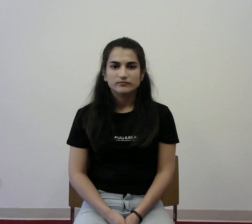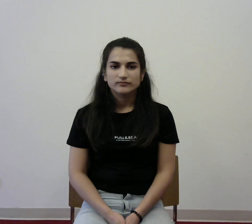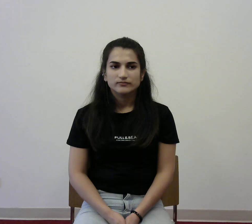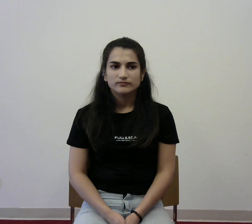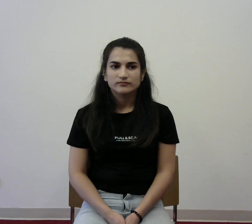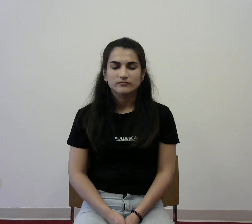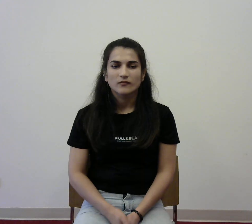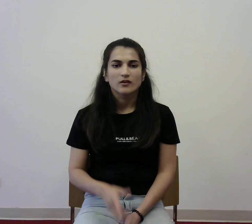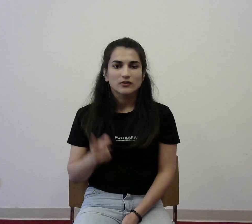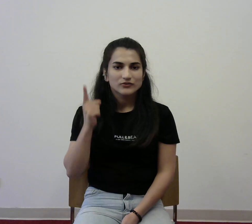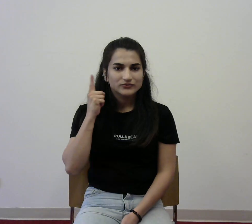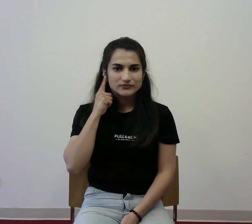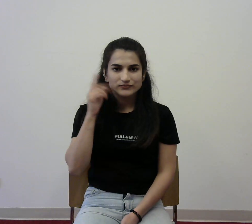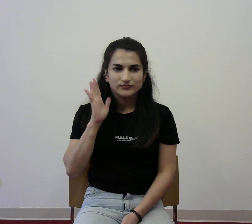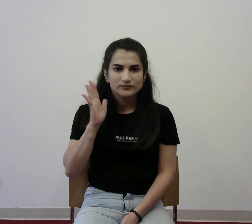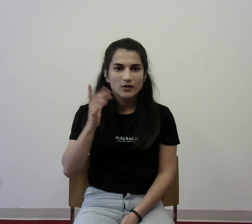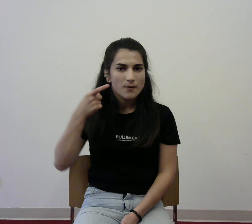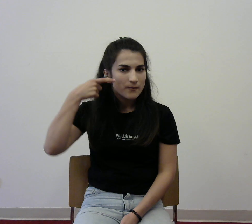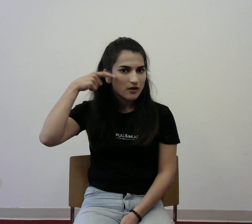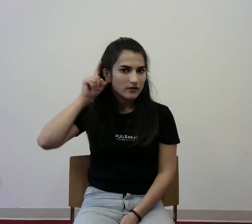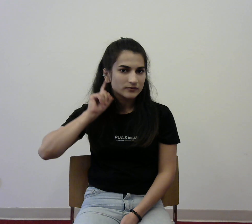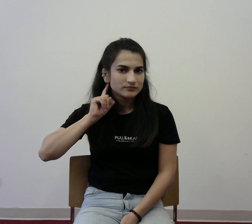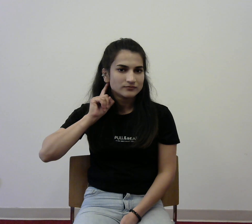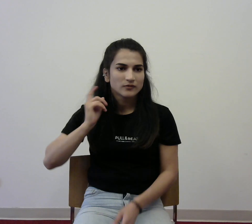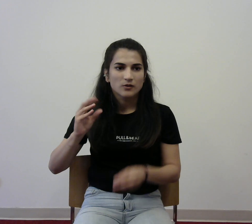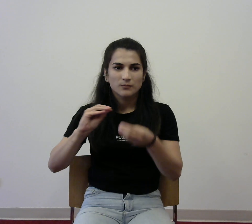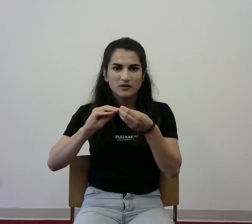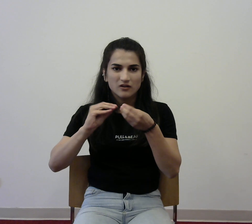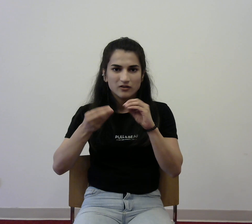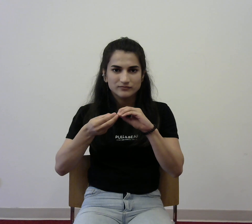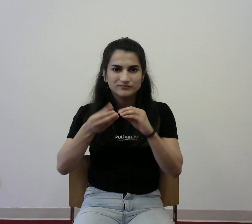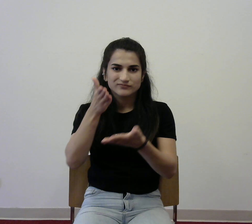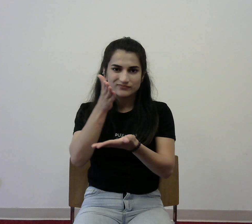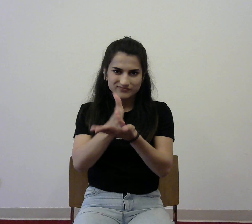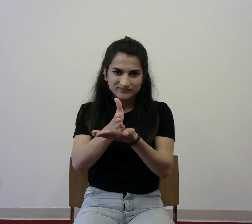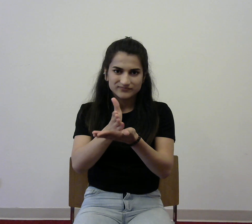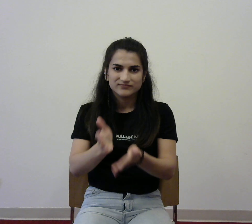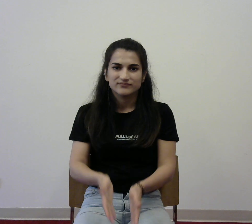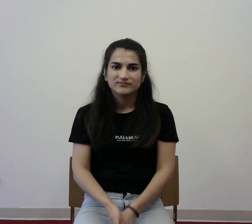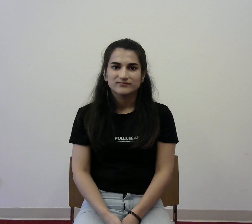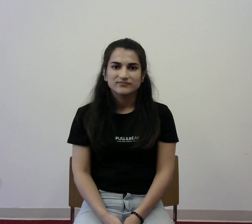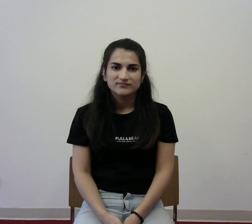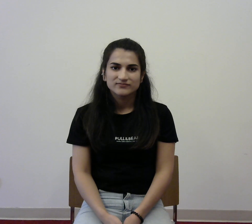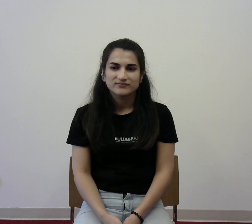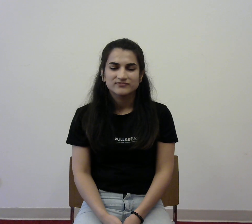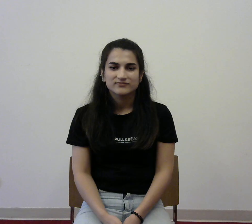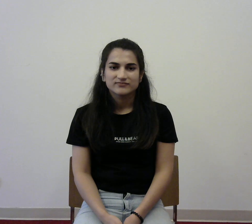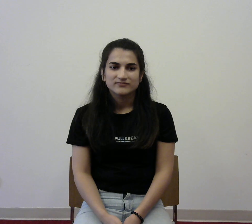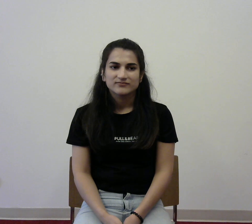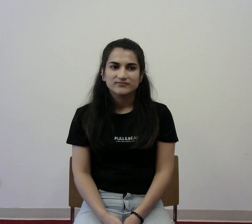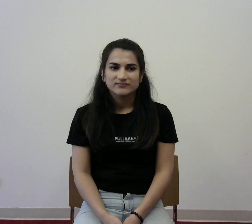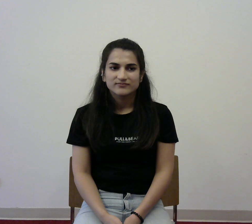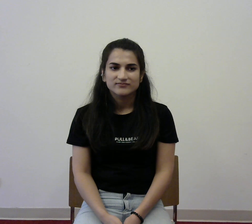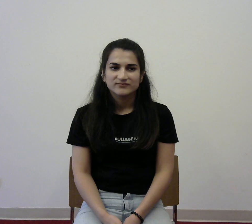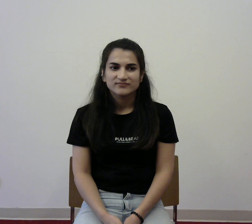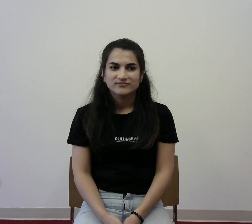Eşitmə aparatımın nasazlığı var